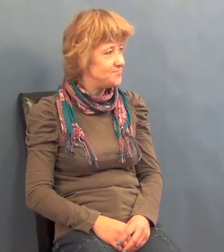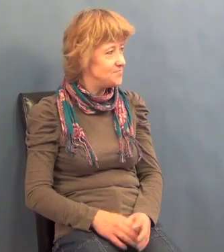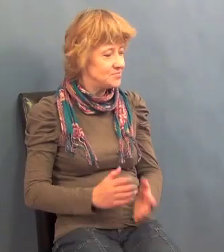Już.